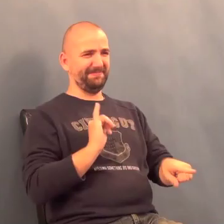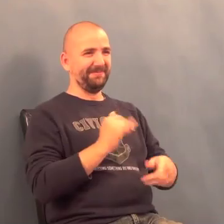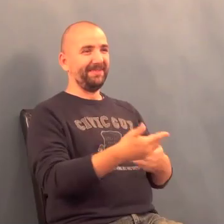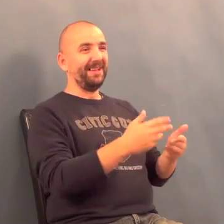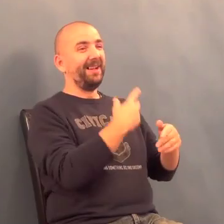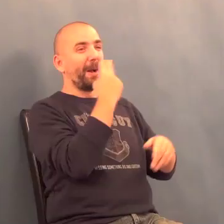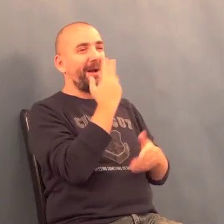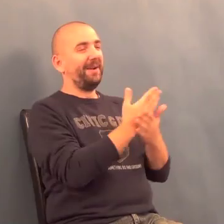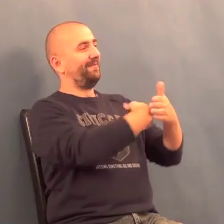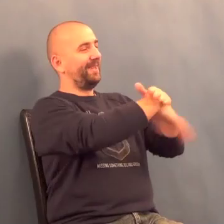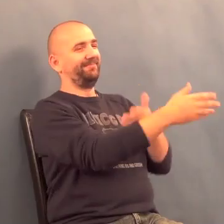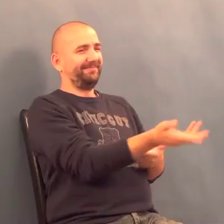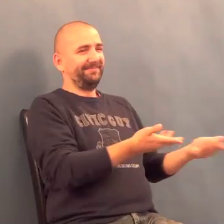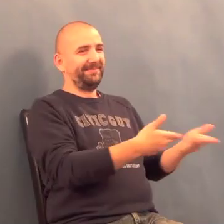Charlie Chaplin już odchodzi.